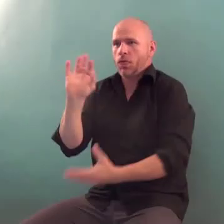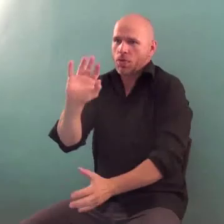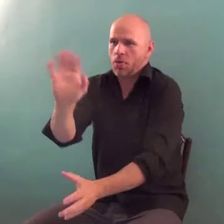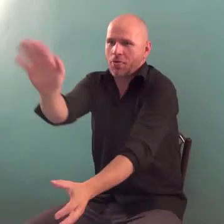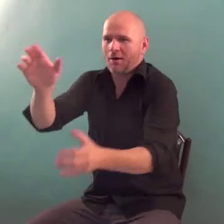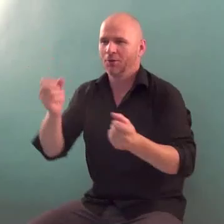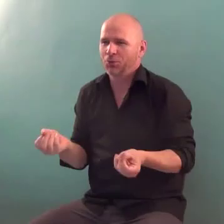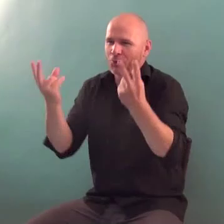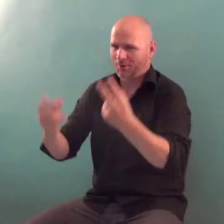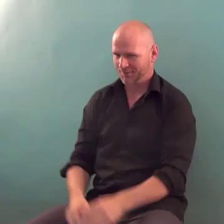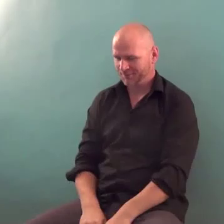Myślała, że to skacze duch.